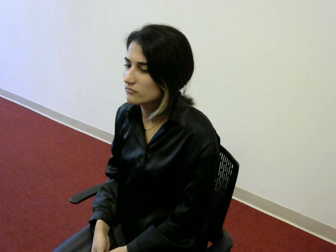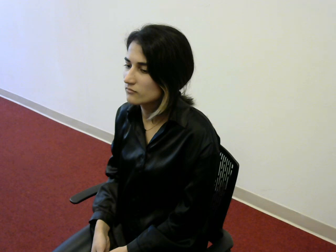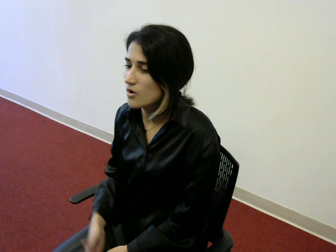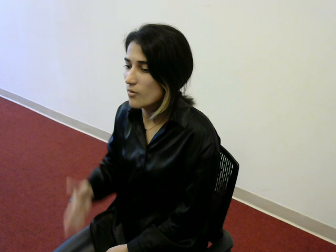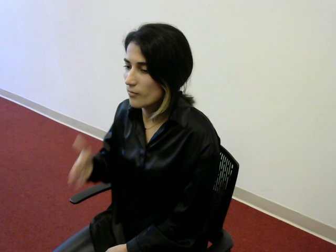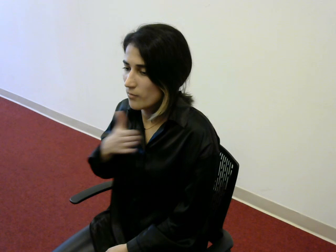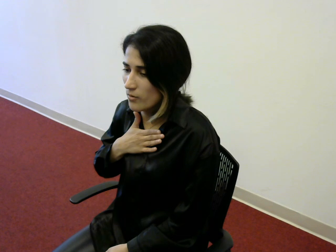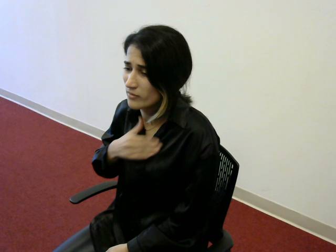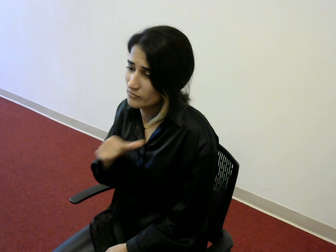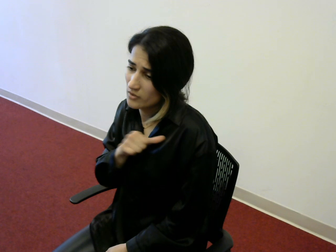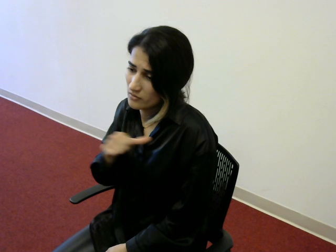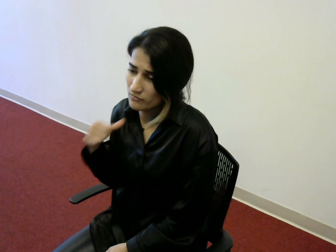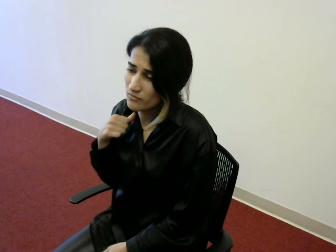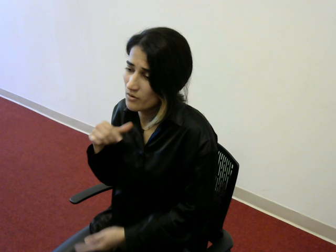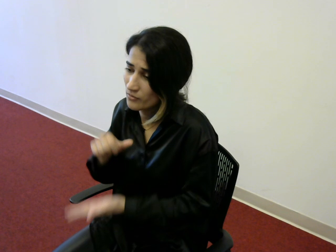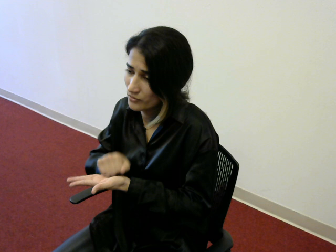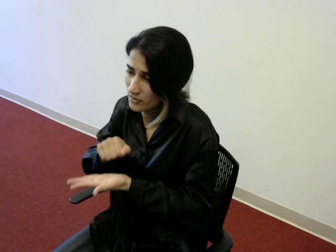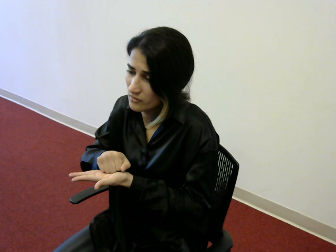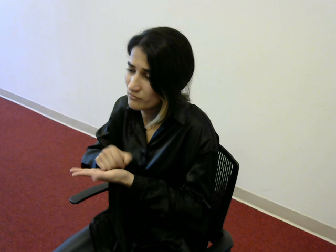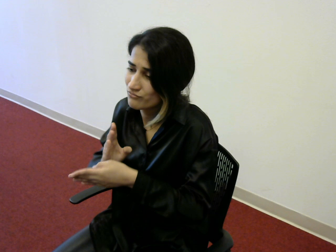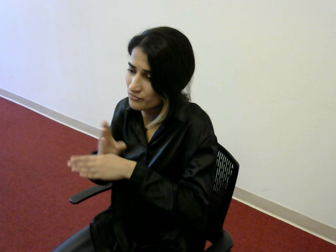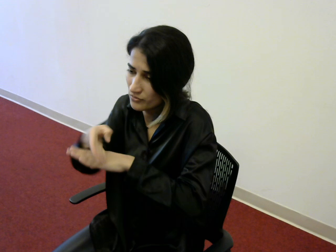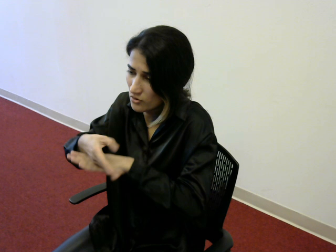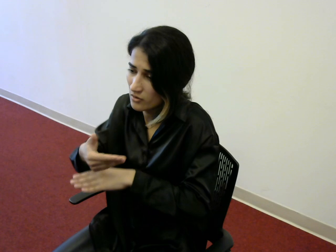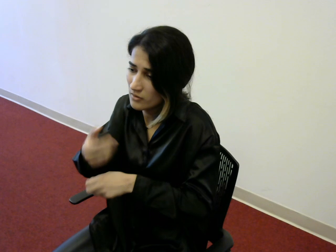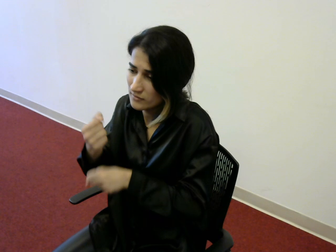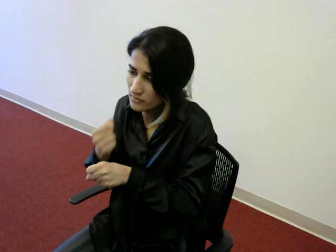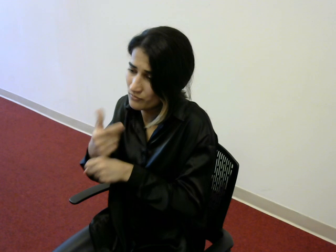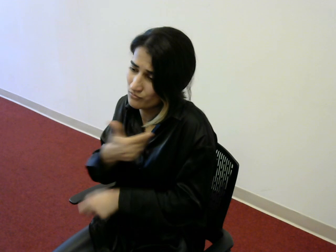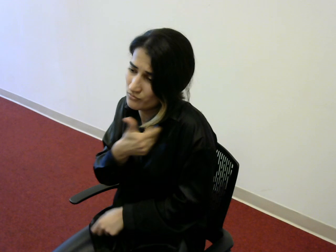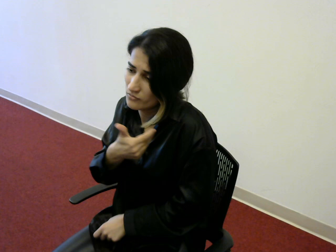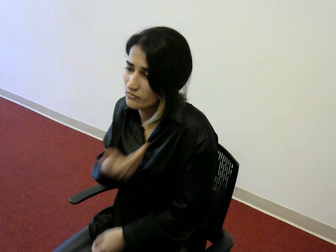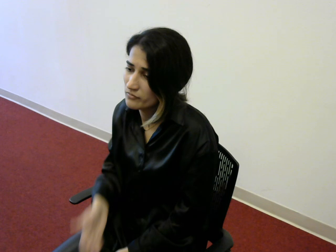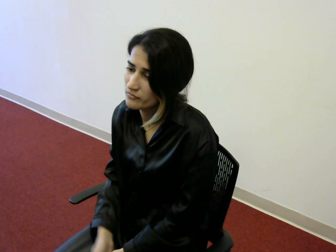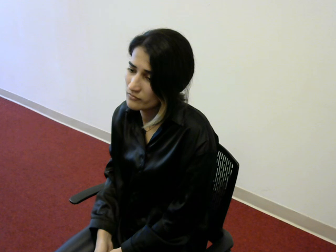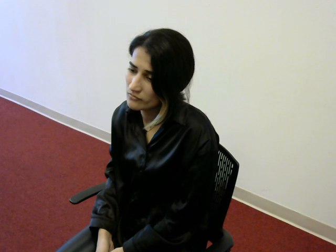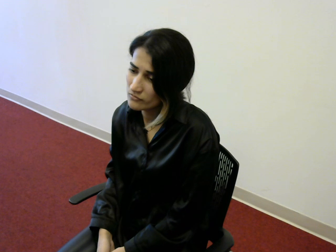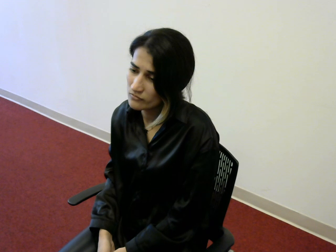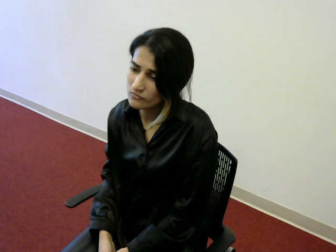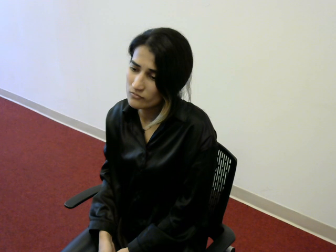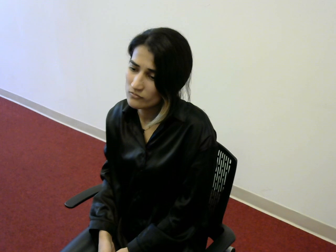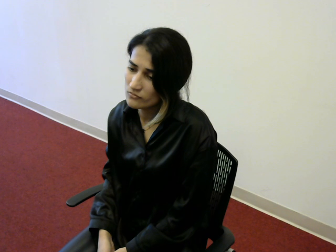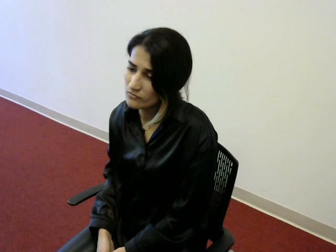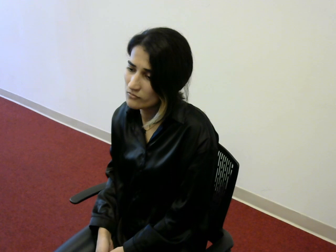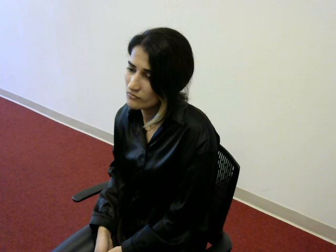Mən özünüməşğulluğa müraciət etmək istəyirəm